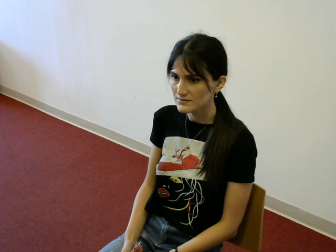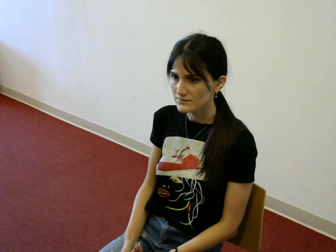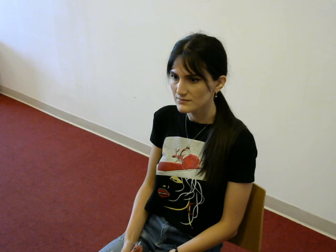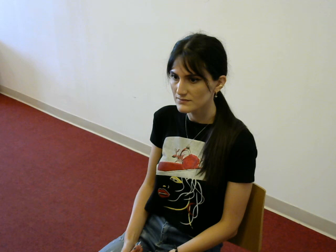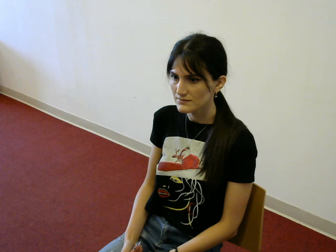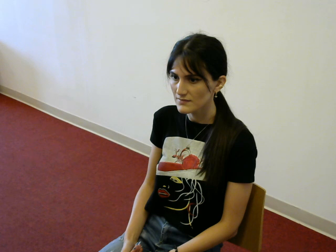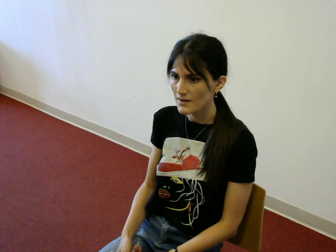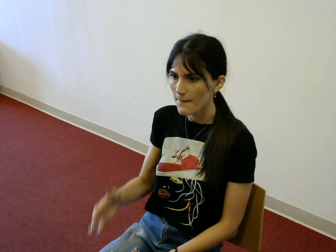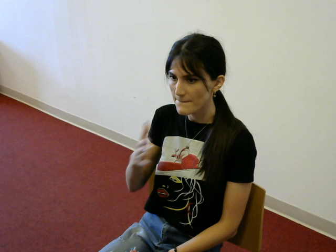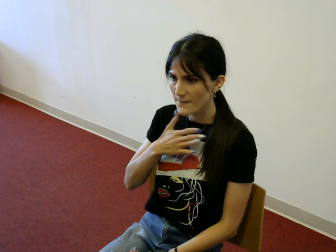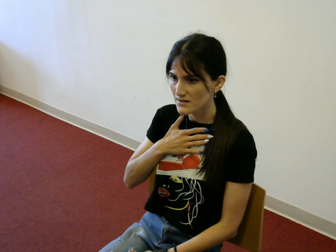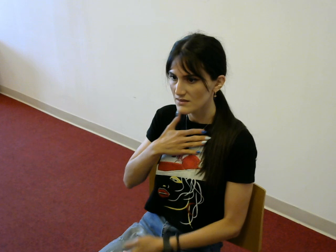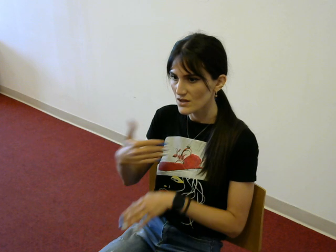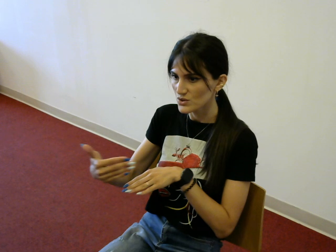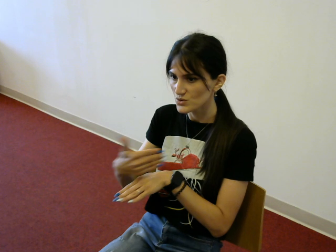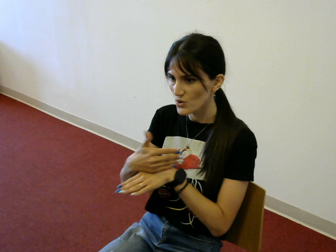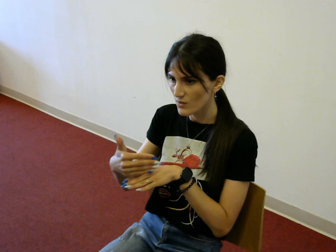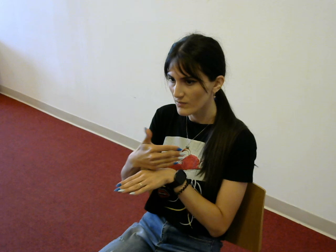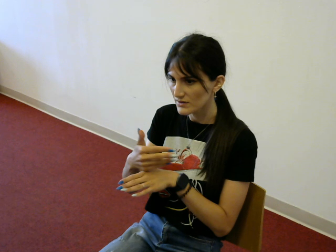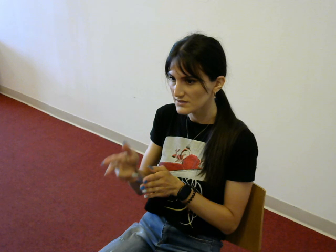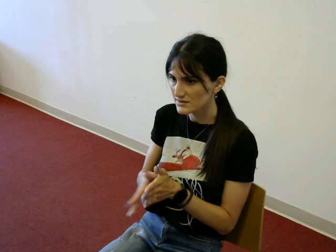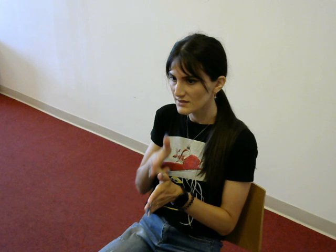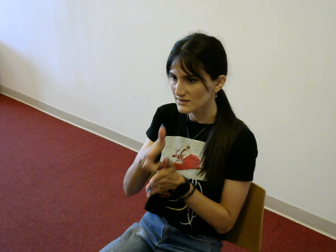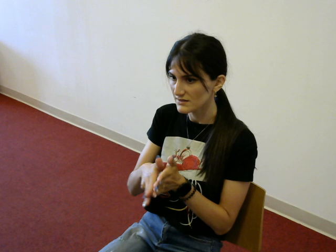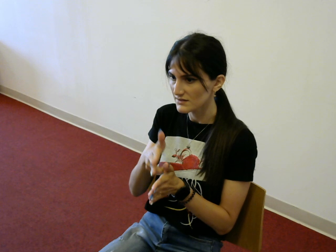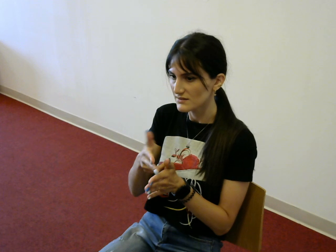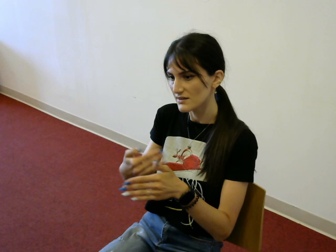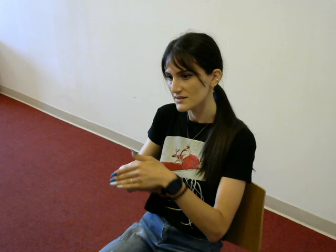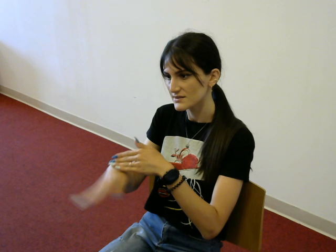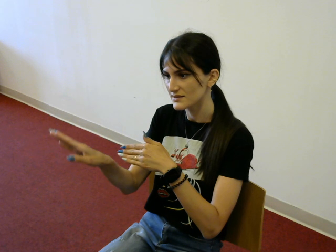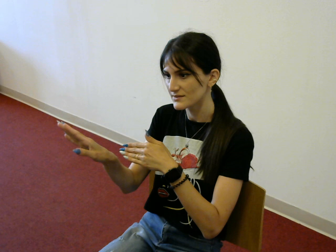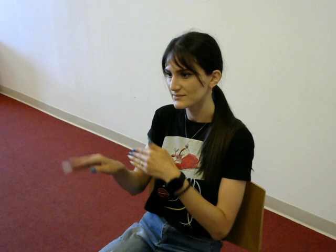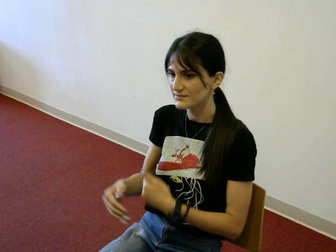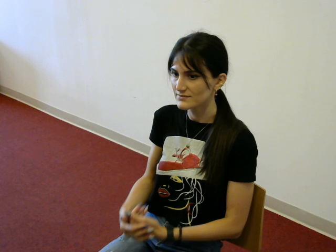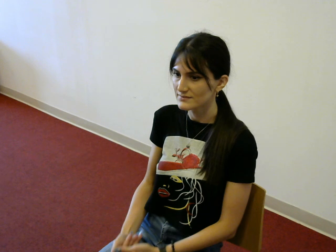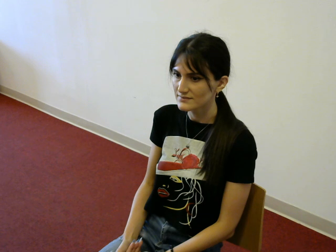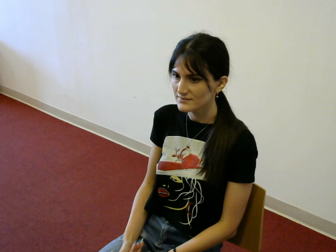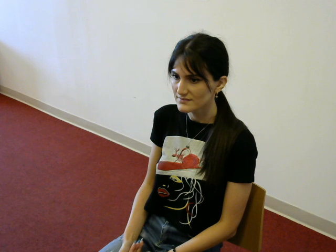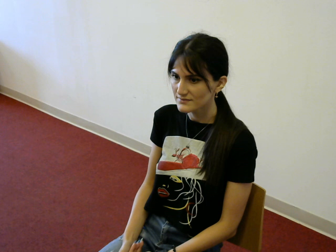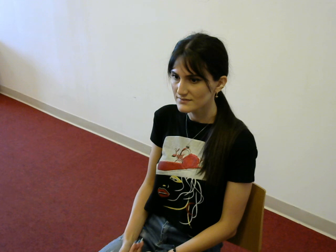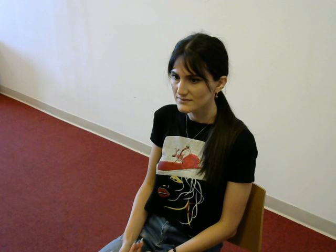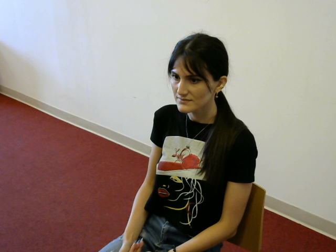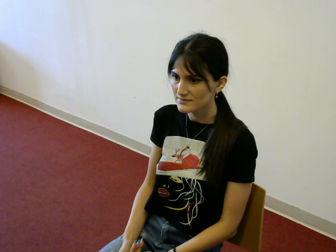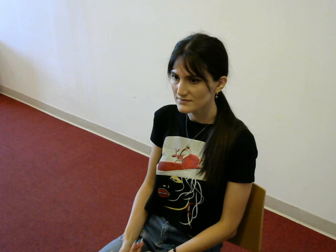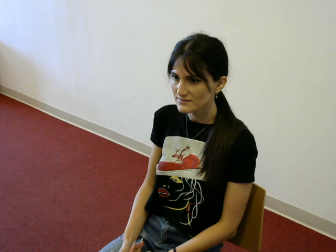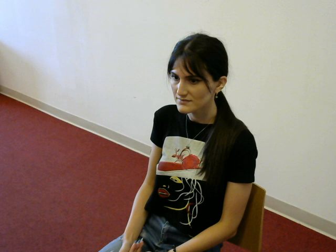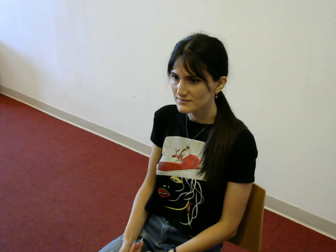Mən Sumqayıta qatarla gedirəm